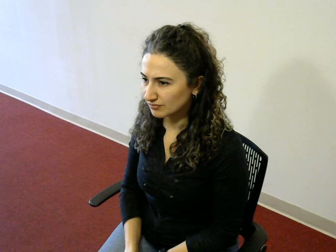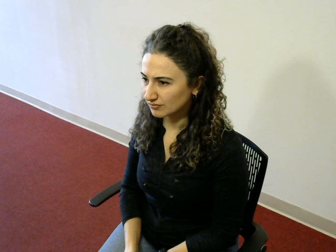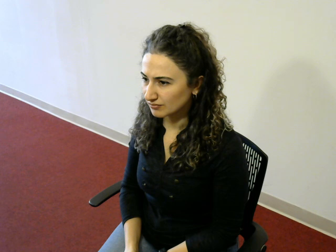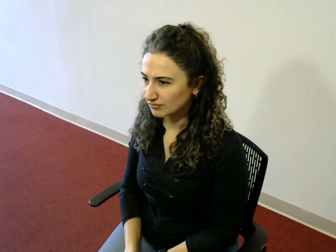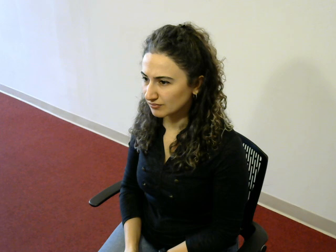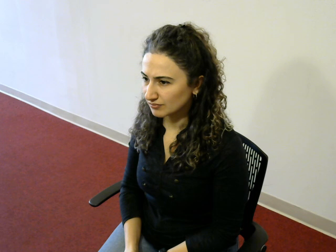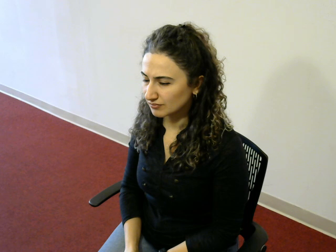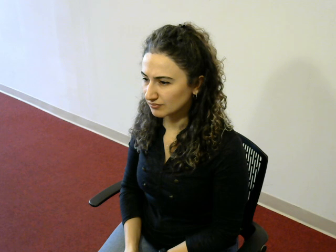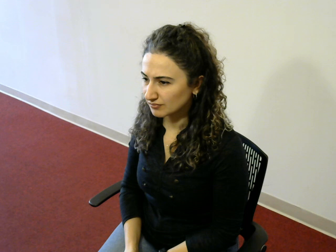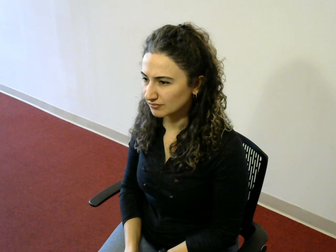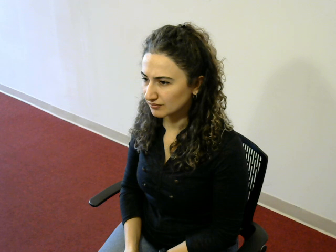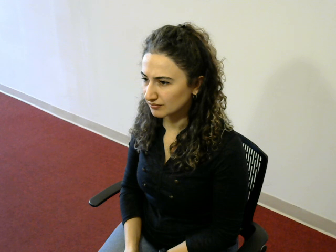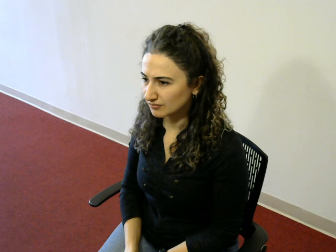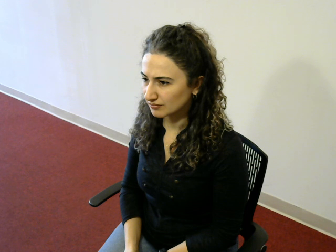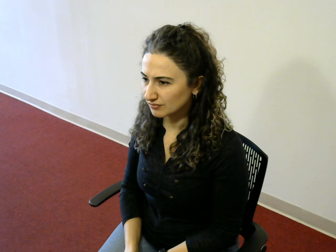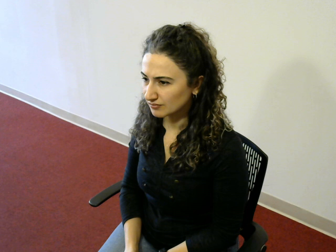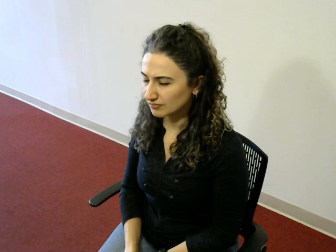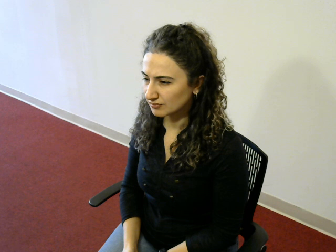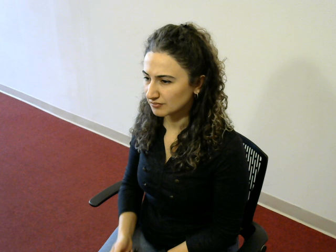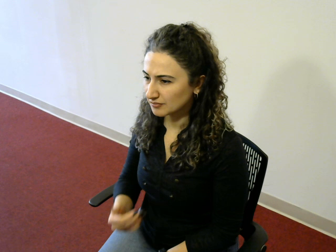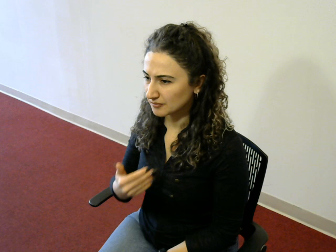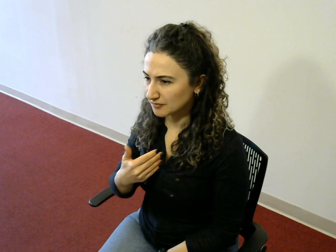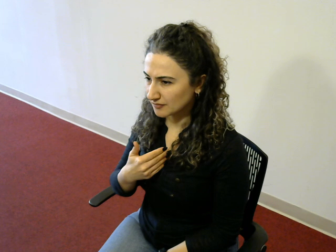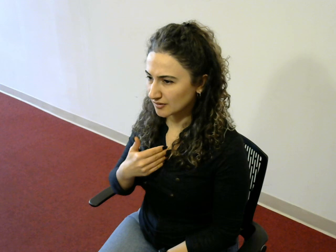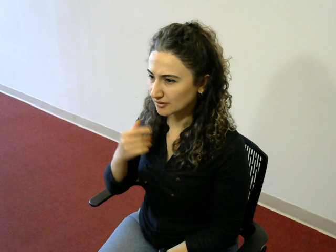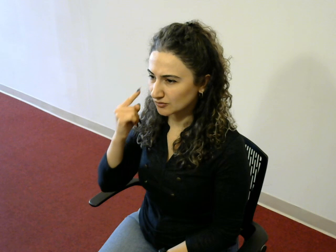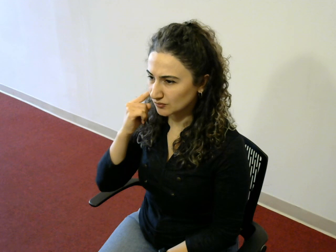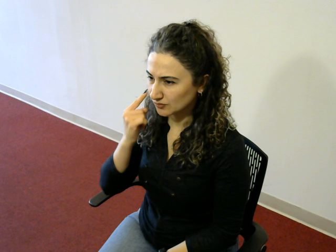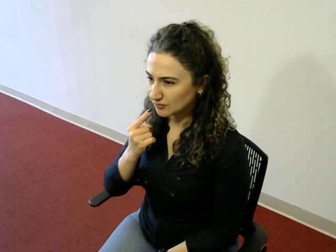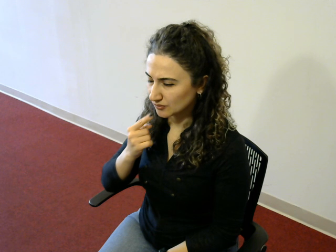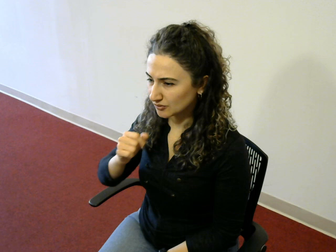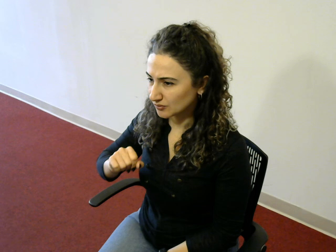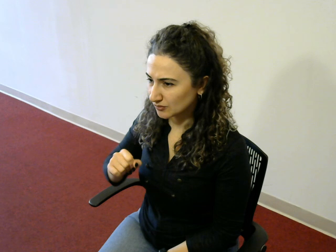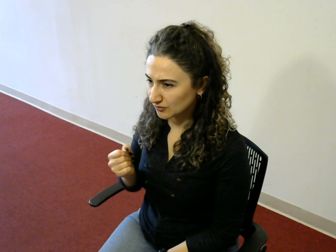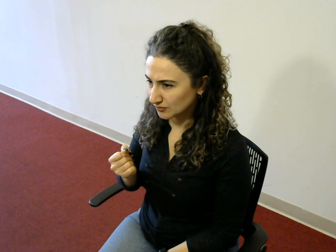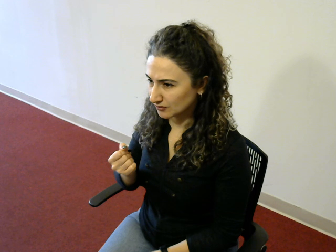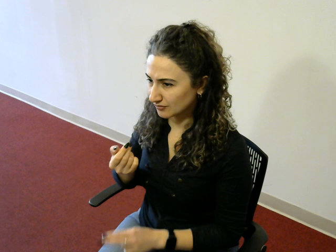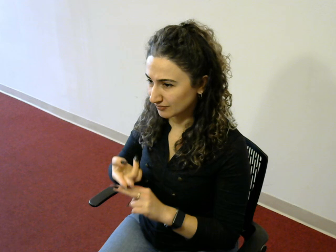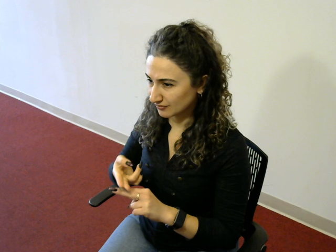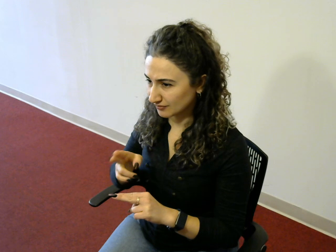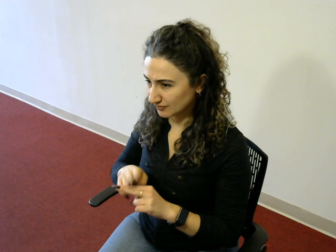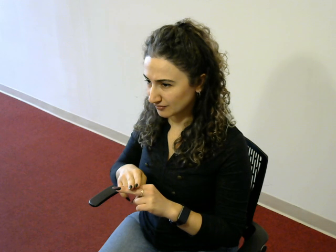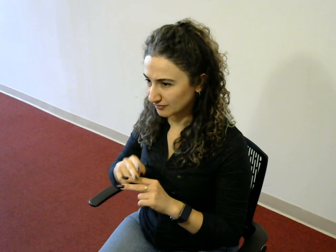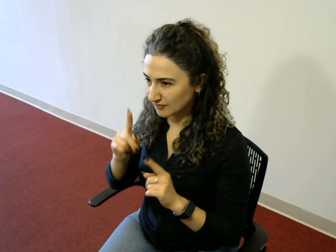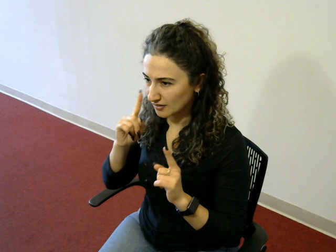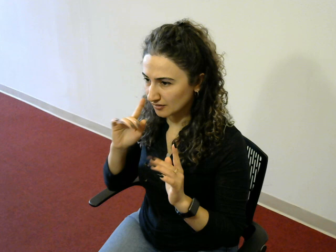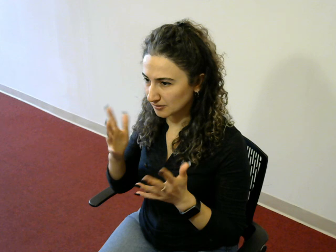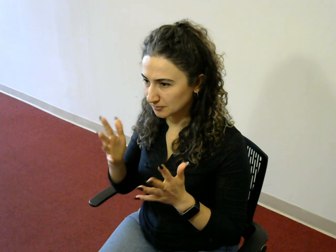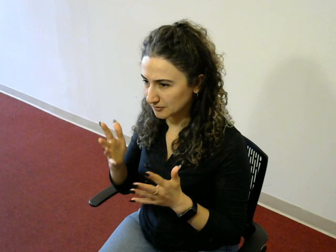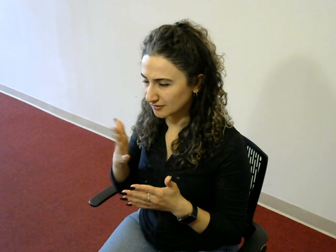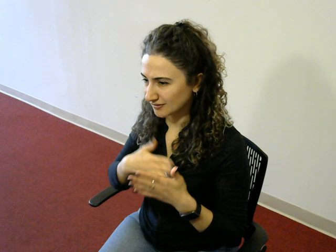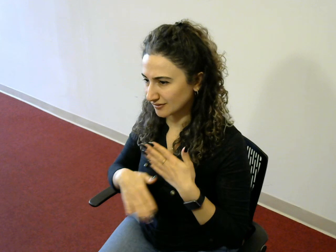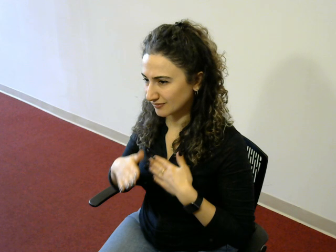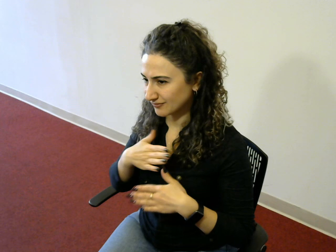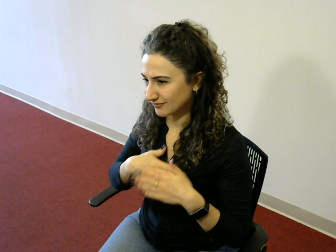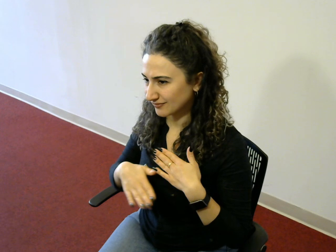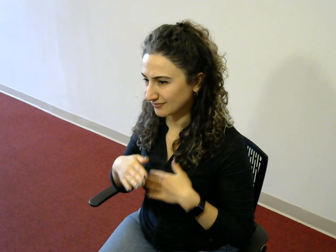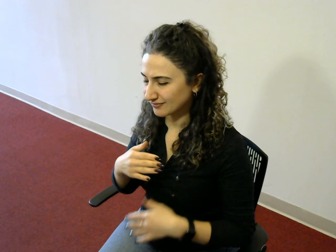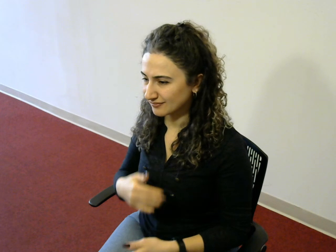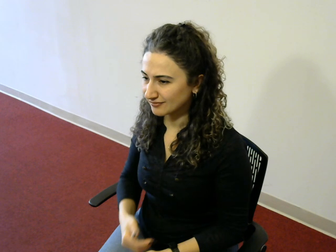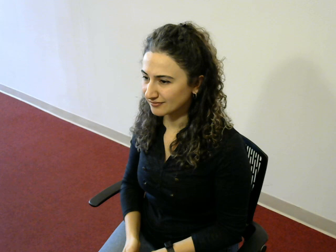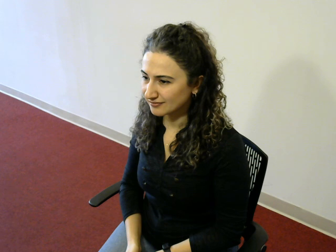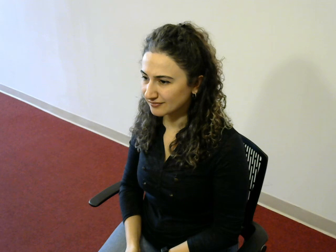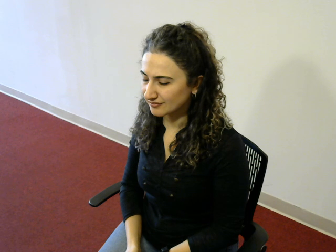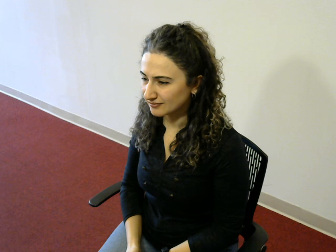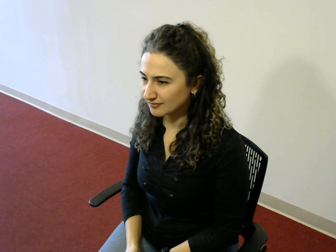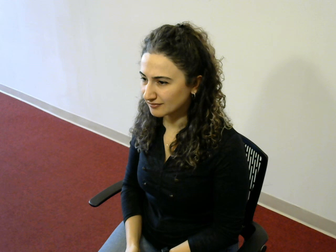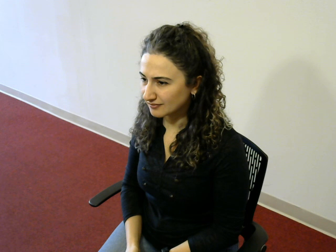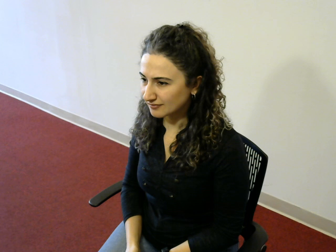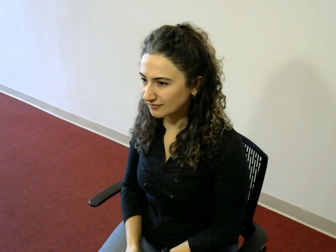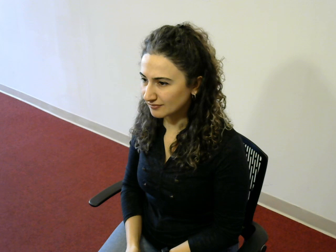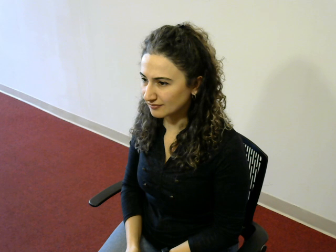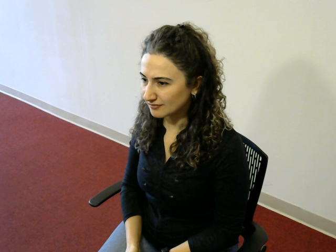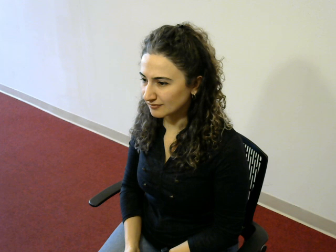Mənim eşitmə məhdudiyyətli dostlarım bu xəbərə sevinəcək